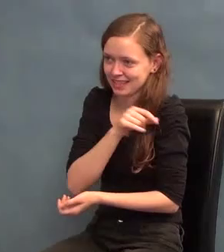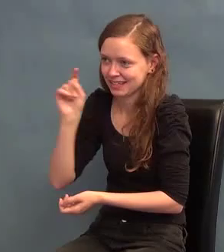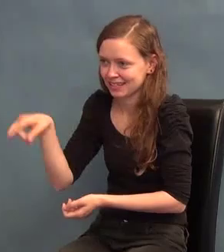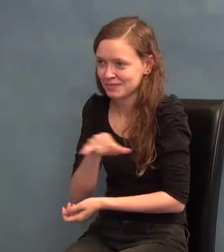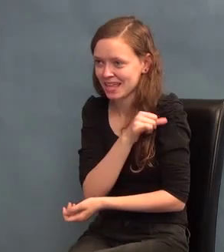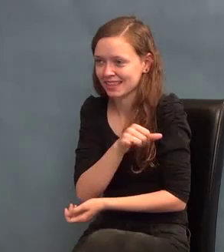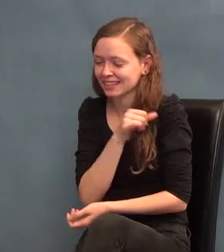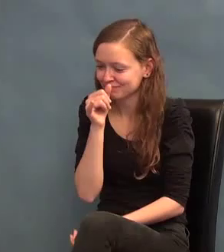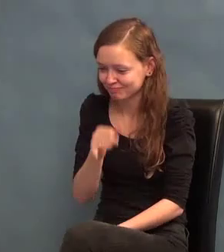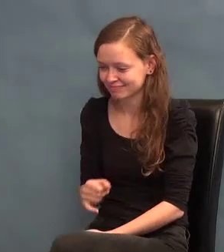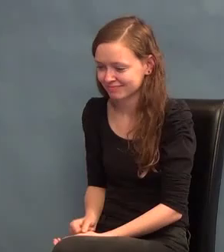Idę na imieniny, więc nie mogę.